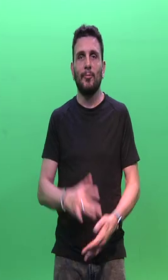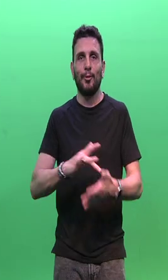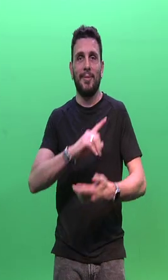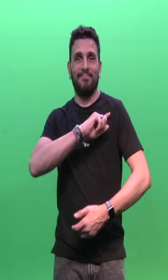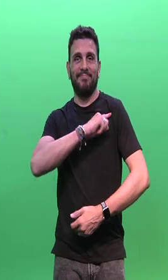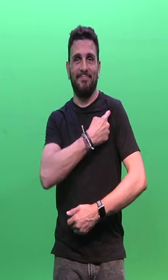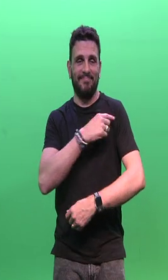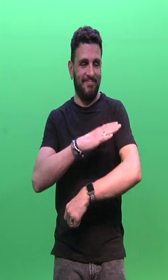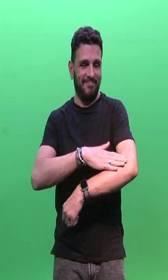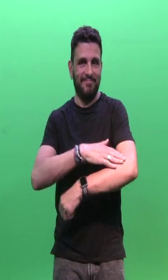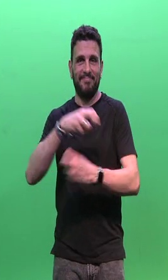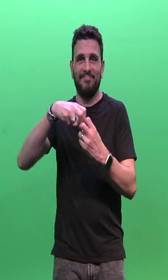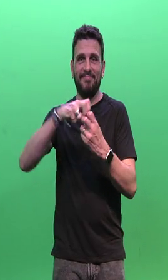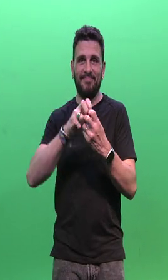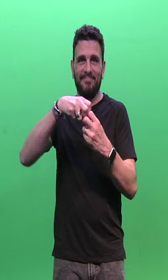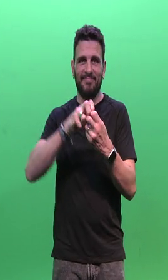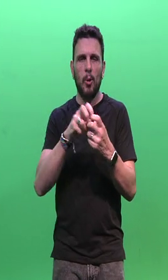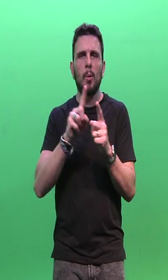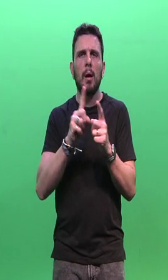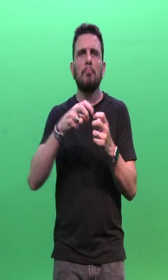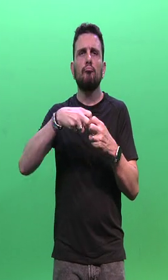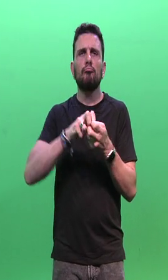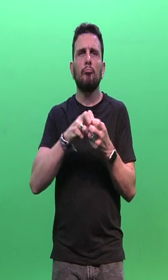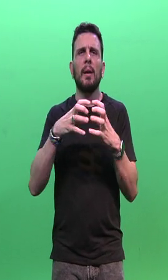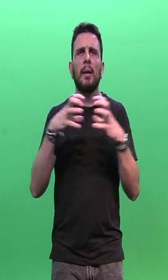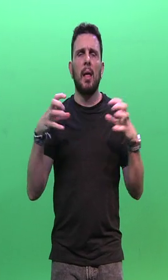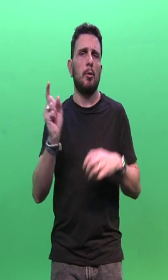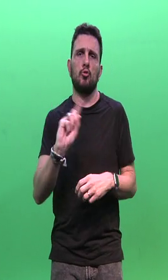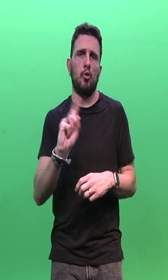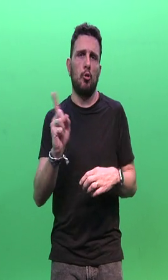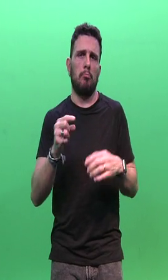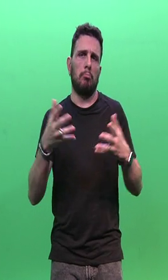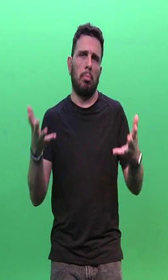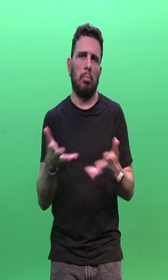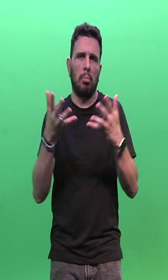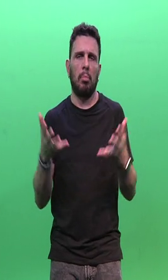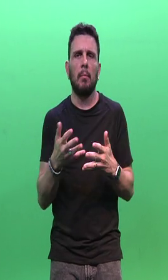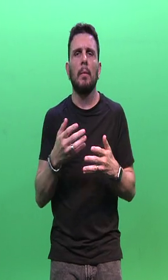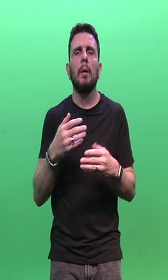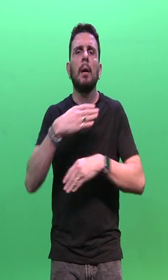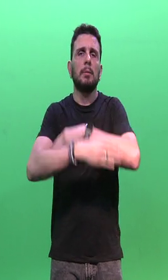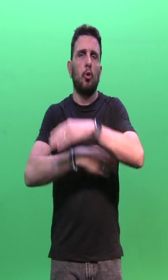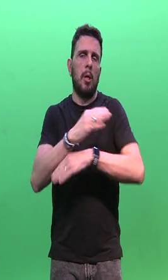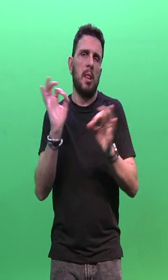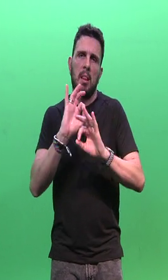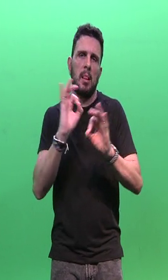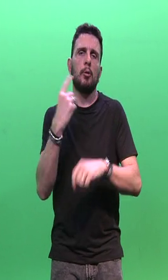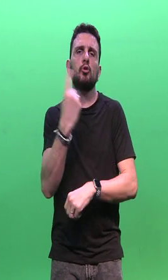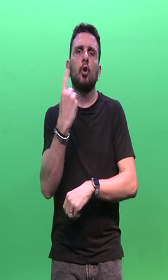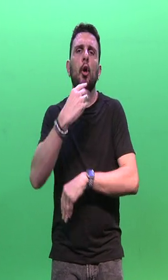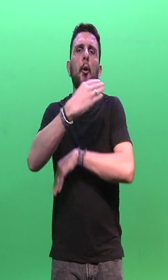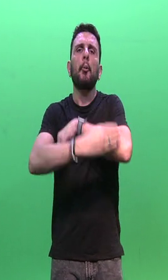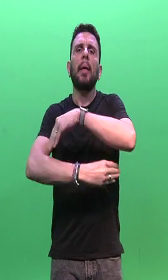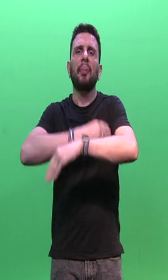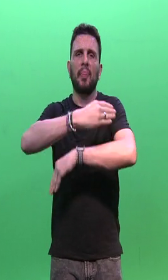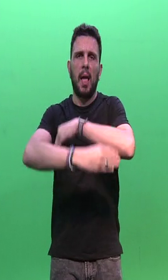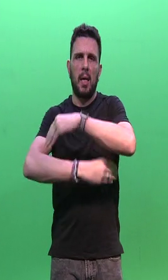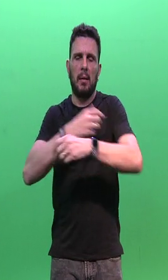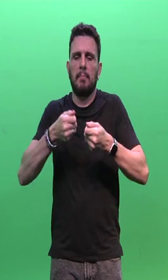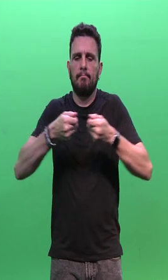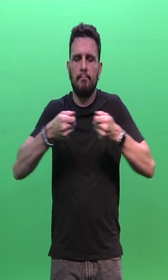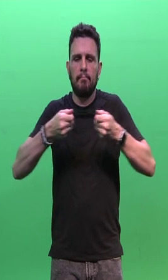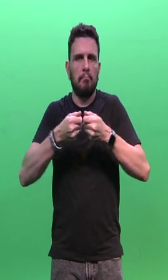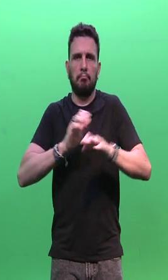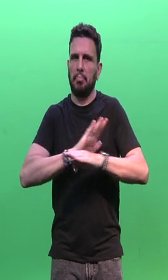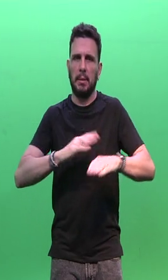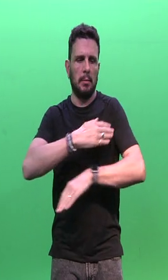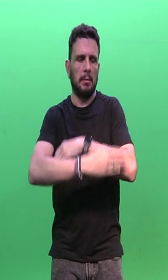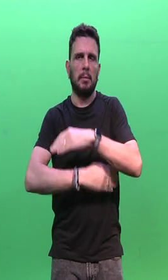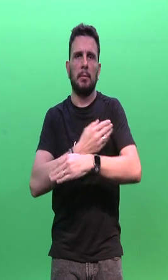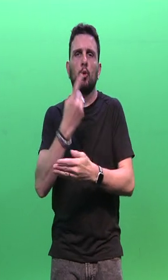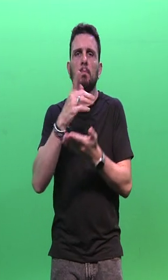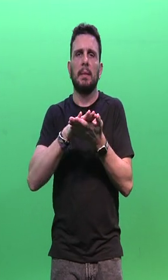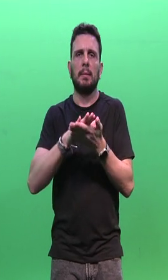Em vaig lesionar el braç esquerre, em vaig fracturar un os, no va ser greu, va ser poca cosa, no em van posar cap guix, només una vena elàstica, durant un mes.